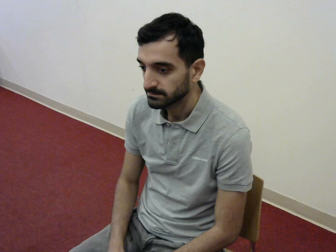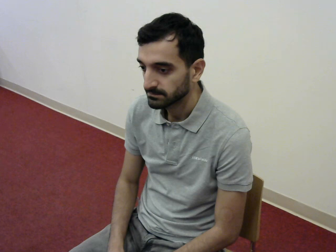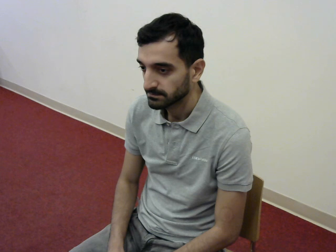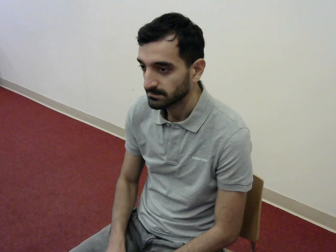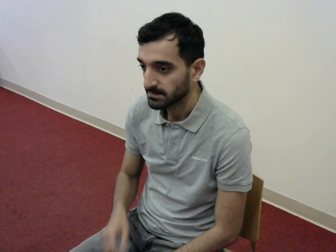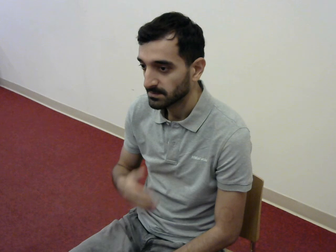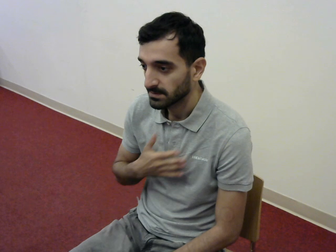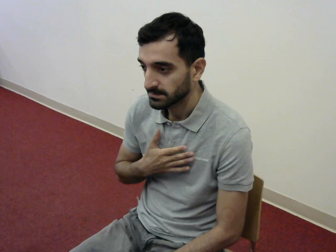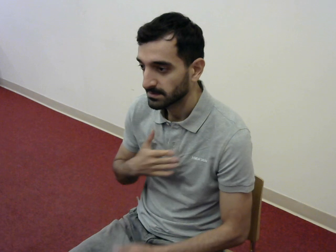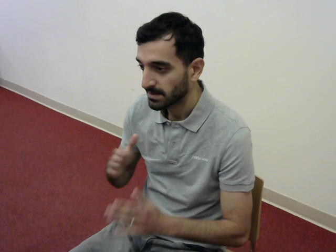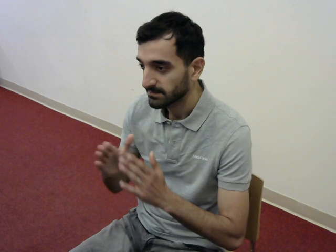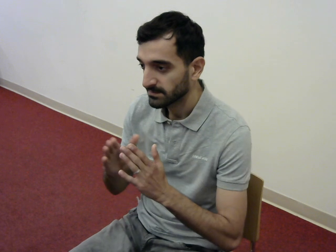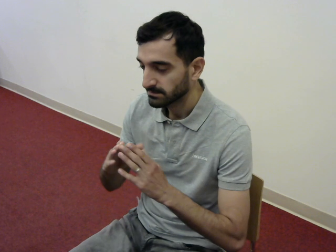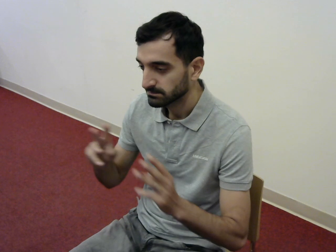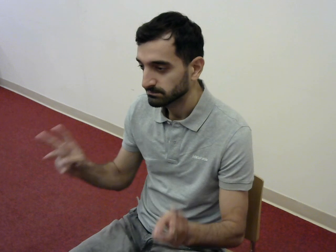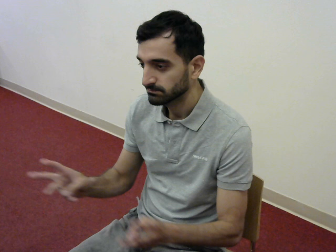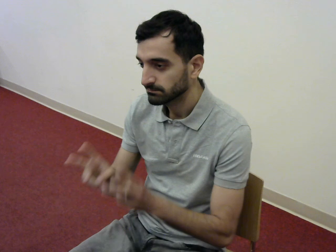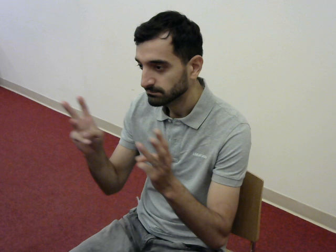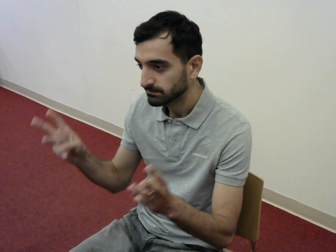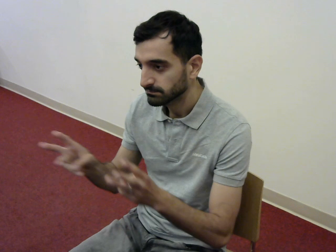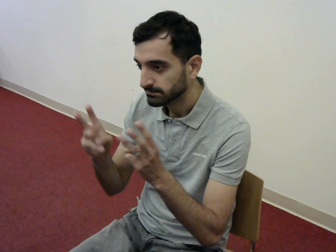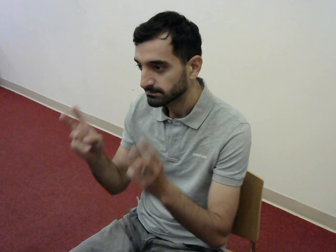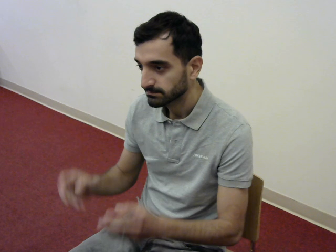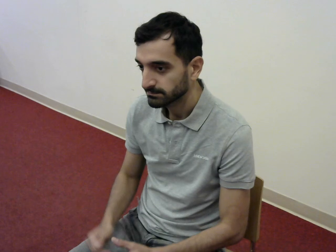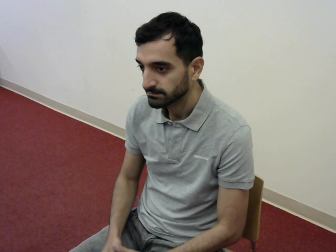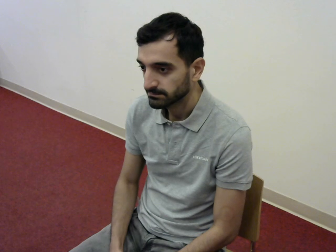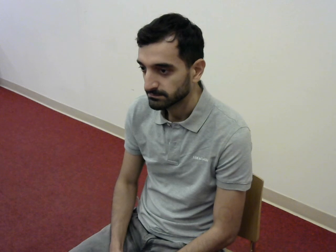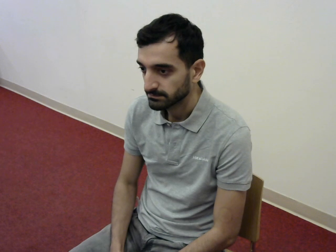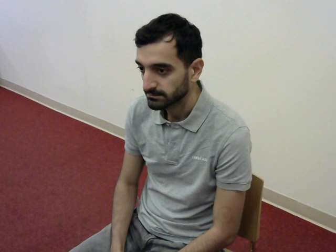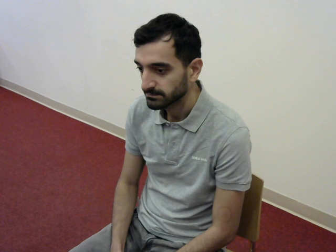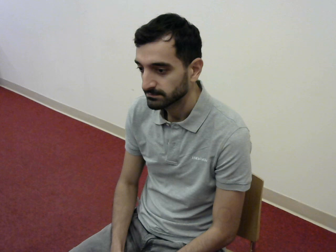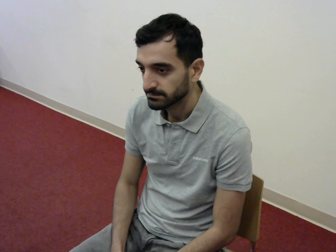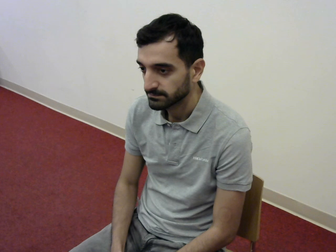Bizim evizim yanır